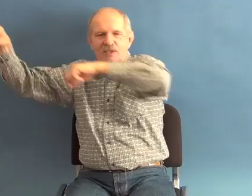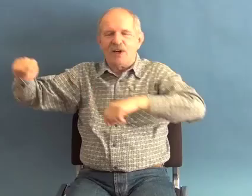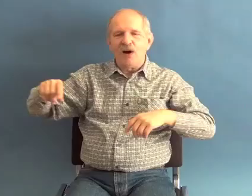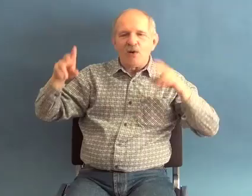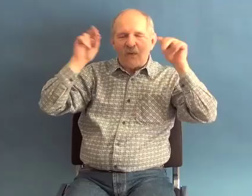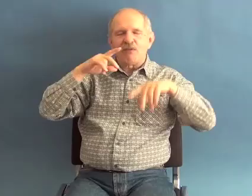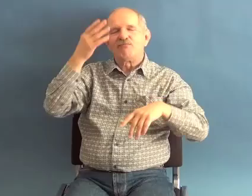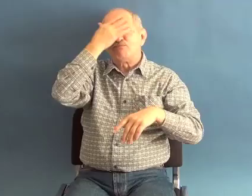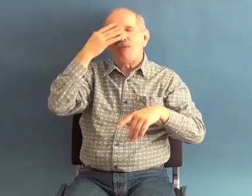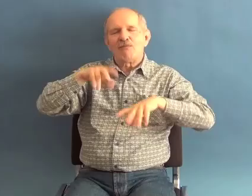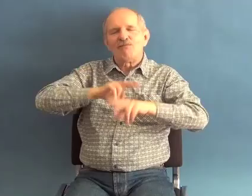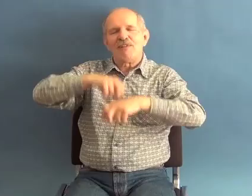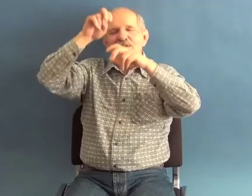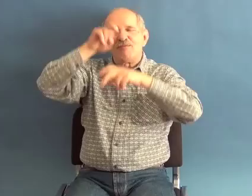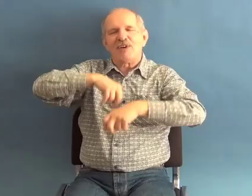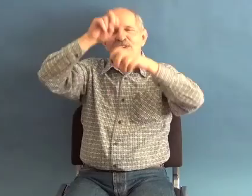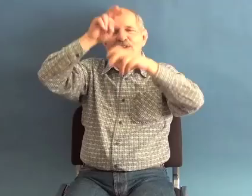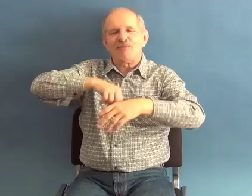Królik ma zamknięte oczy, marzy o czymś.